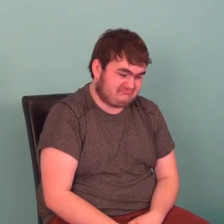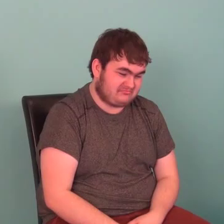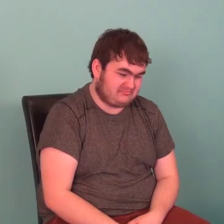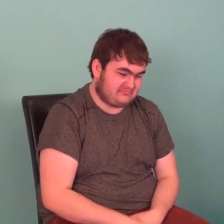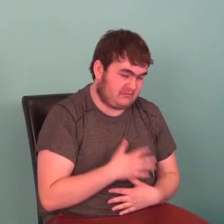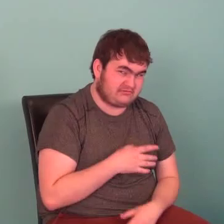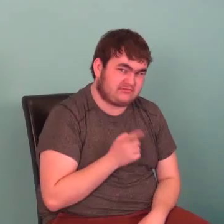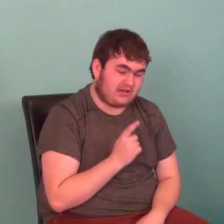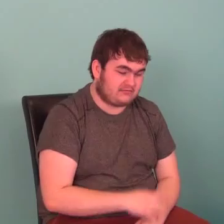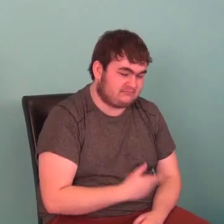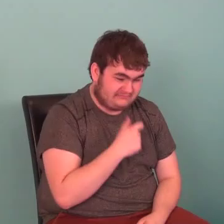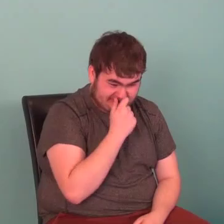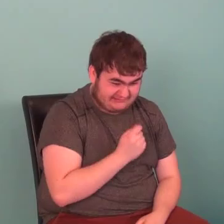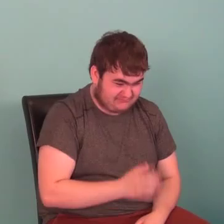Zakaz mycia się, będę śmierdział.